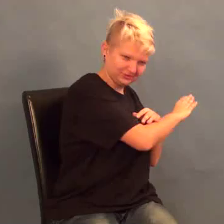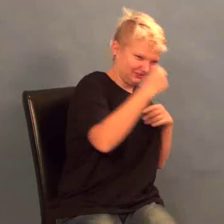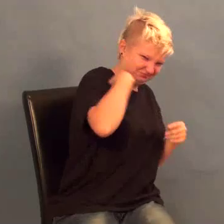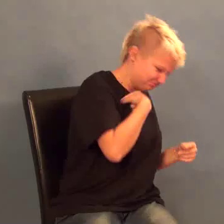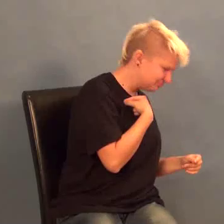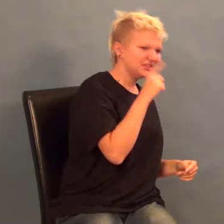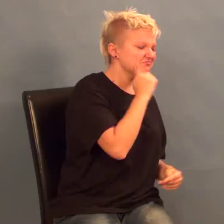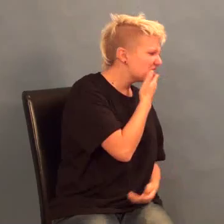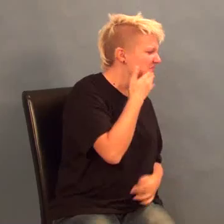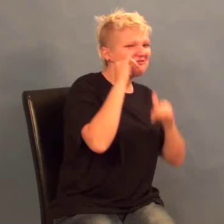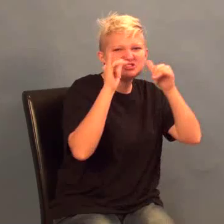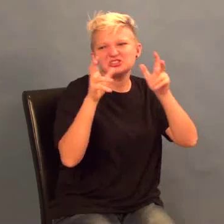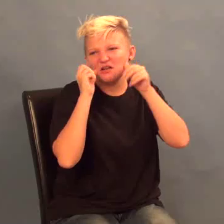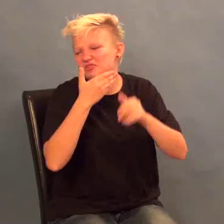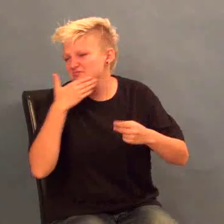Chłopiec nadal szukał i wołał żabę.